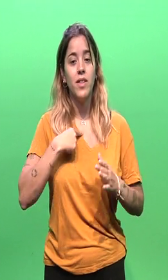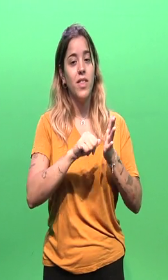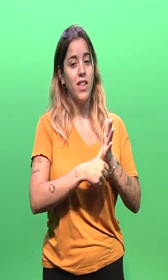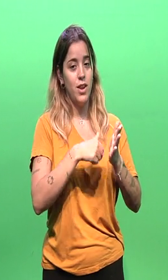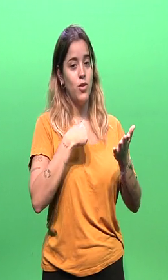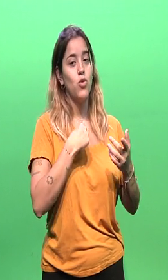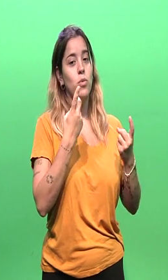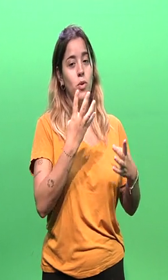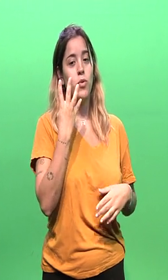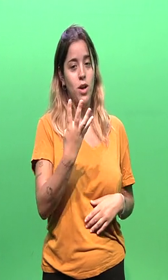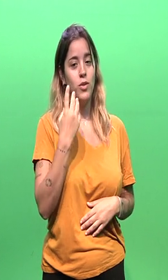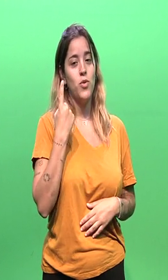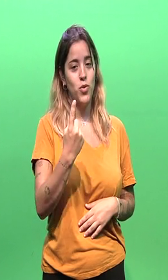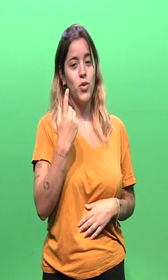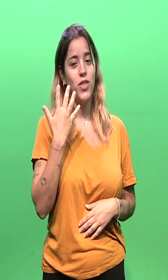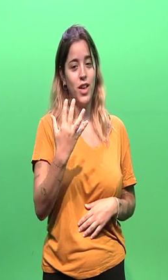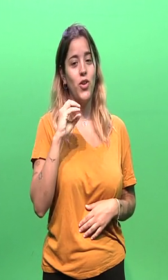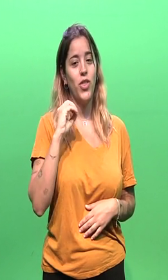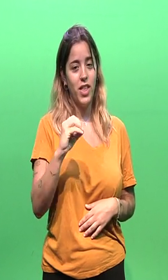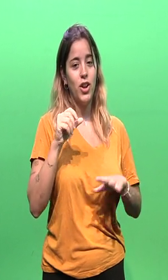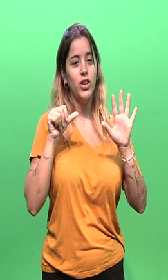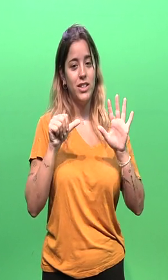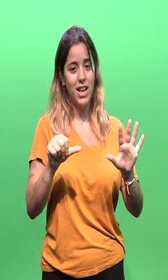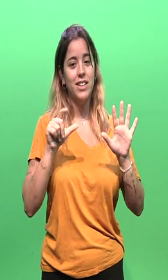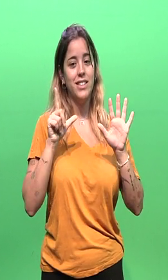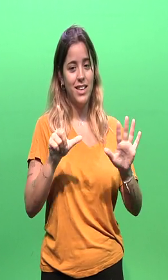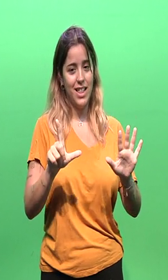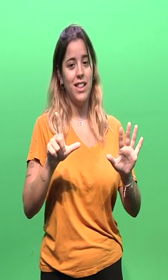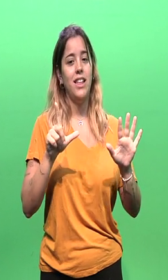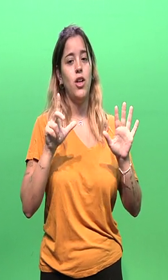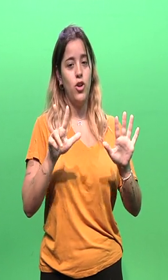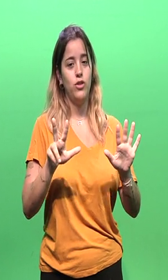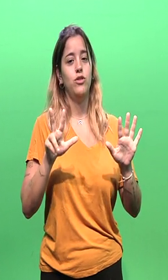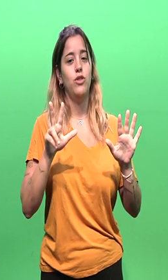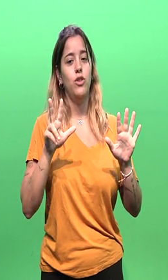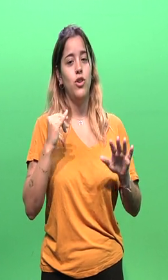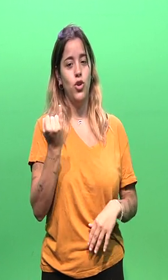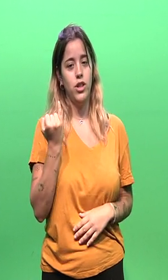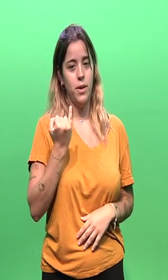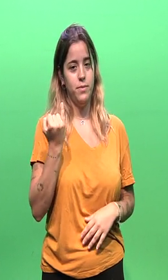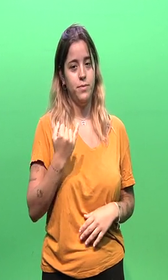El meu número de DNI és el quatre, u, cinc, zero, sis, set, vuit, jota.